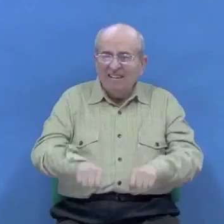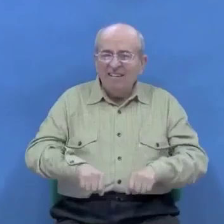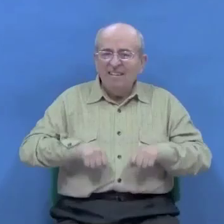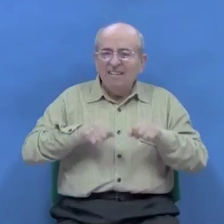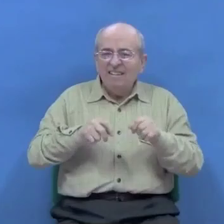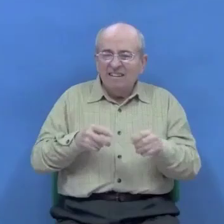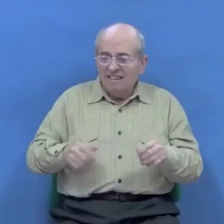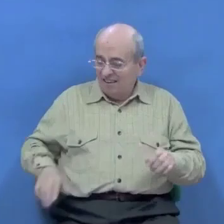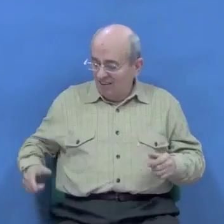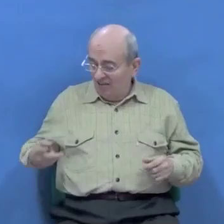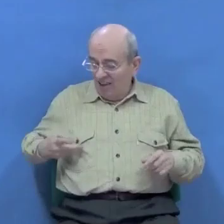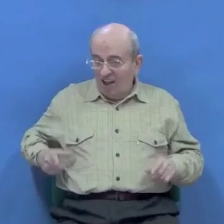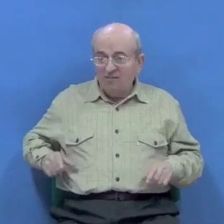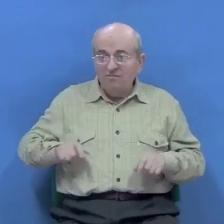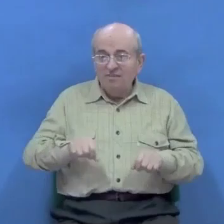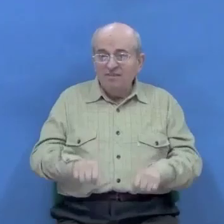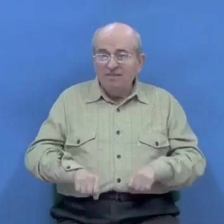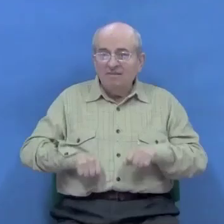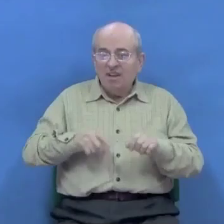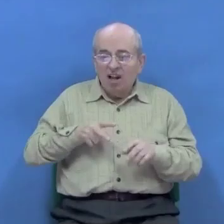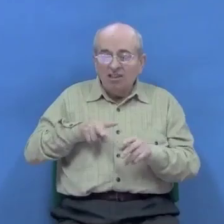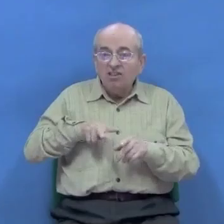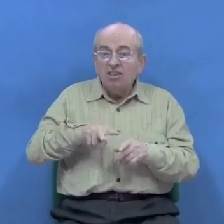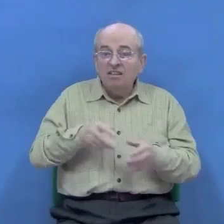Drezyna jedzie, dwie osoby ją napędzają.